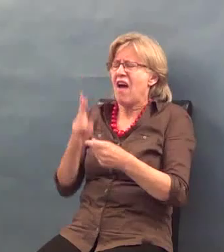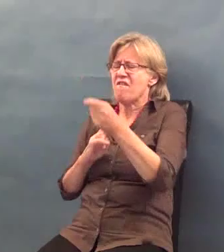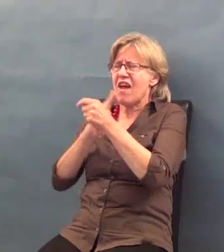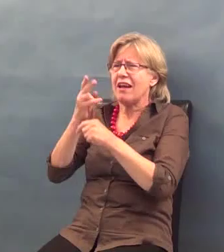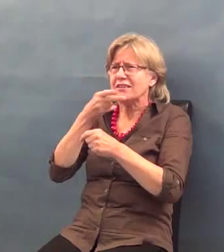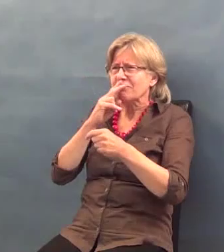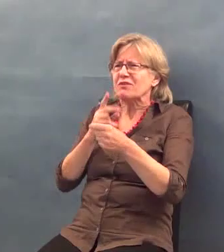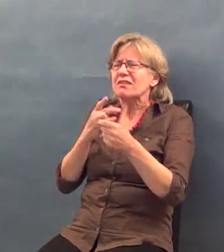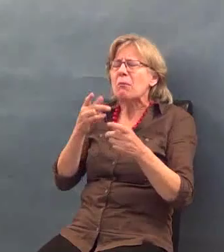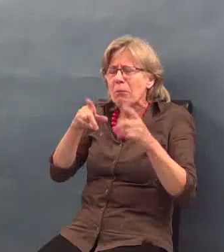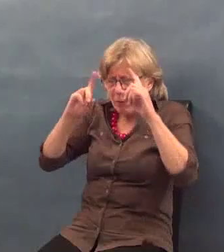Wchodzi do budynku.